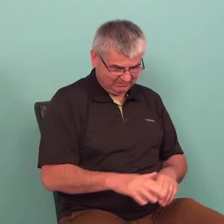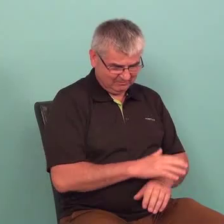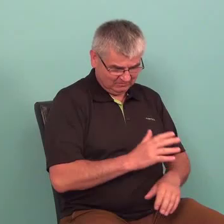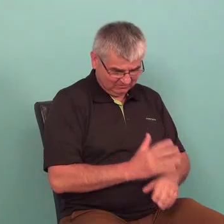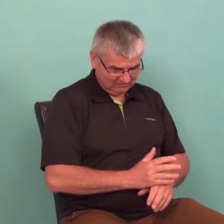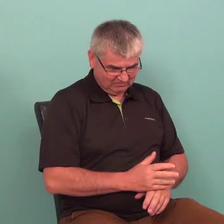Kończy.